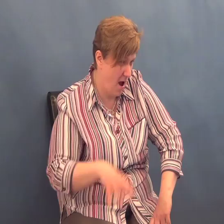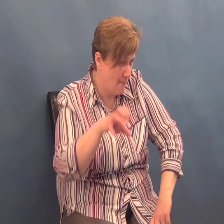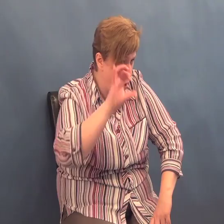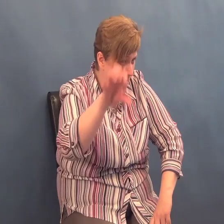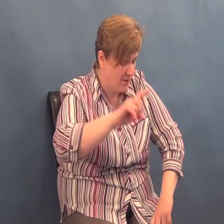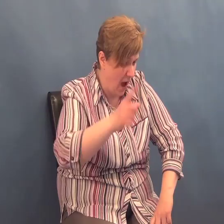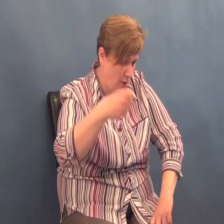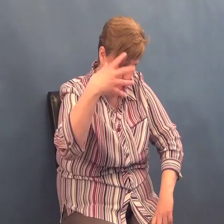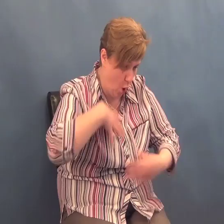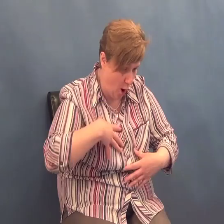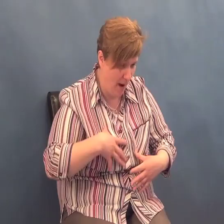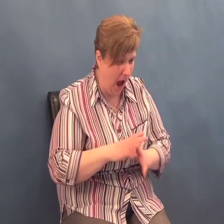Może tam nie wolno się kąpać.